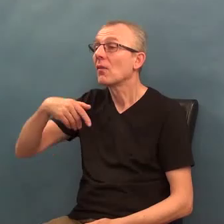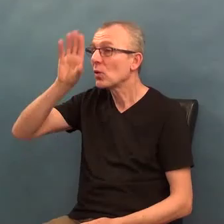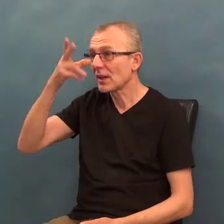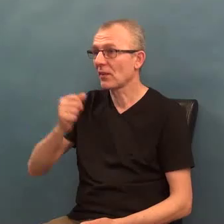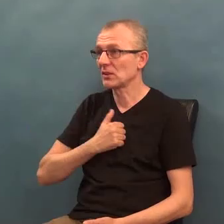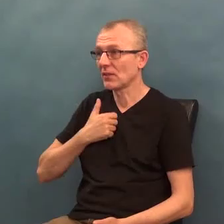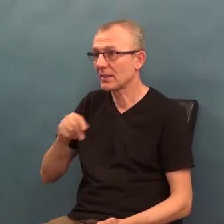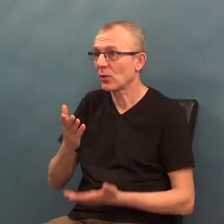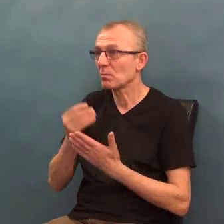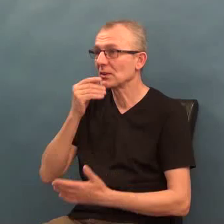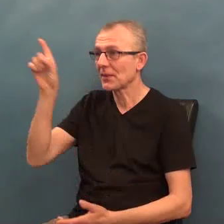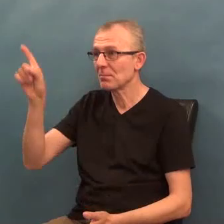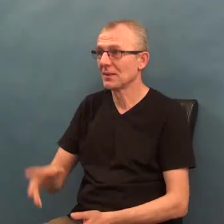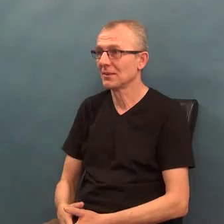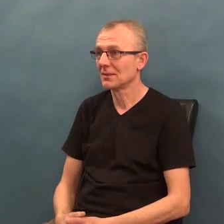Nie w Łodzi, nie w Warszawie, tylko nad morzem.